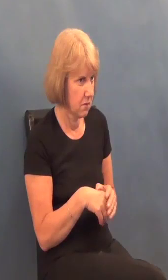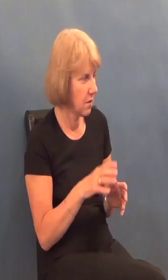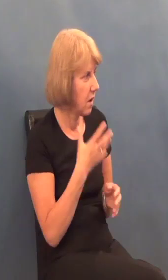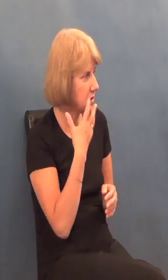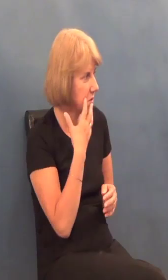Gorący.